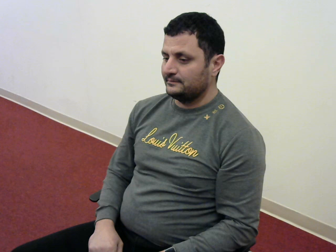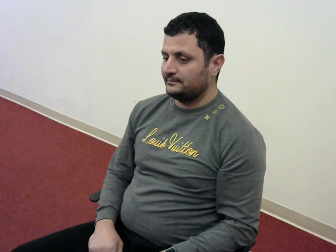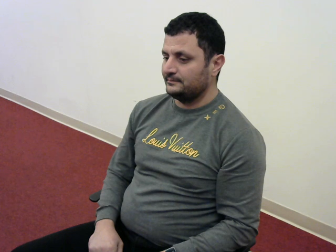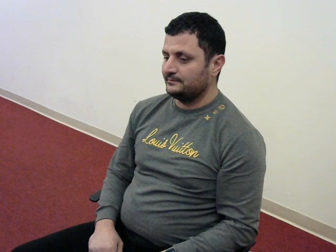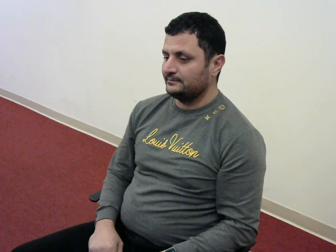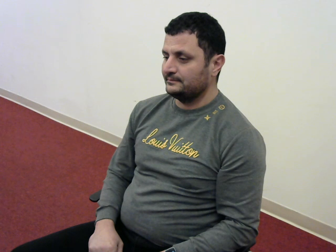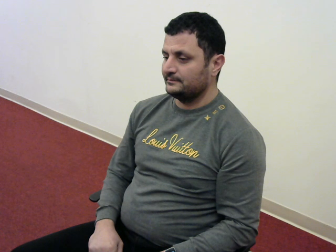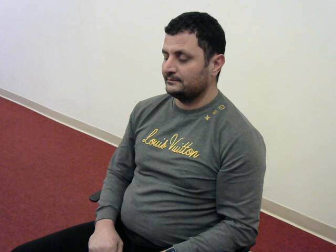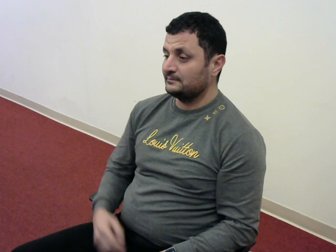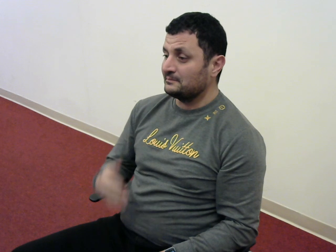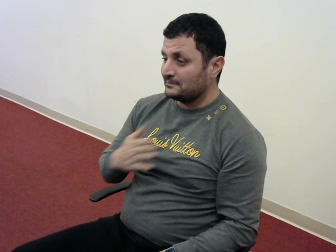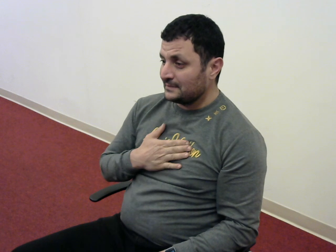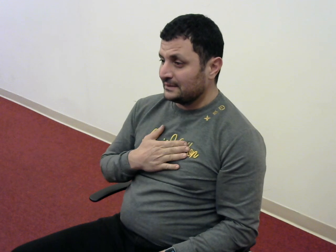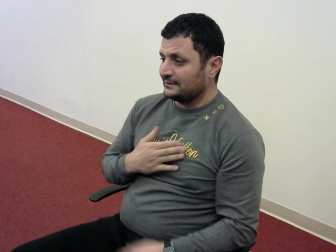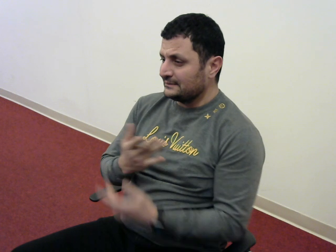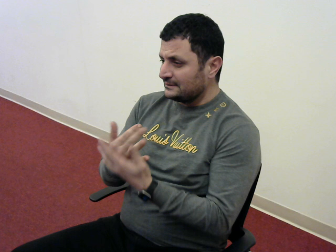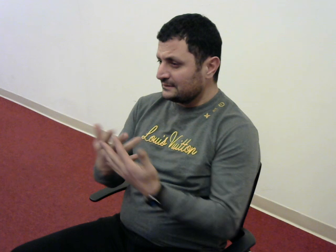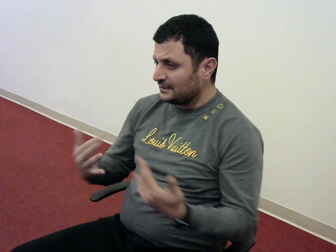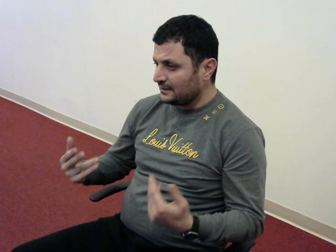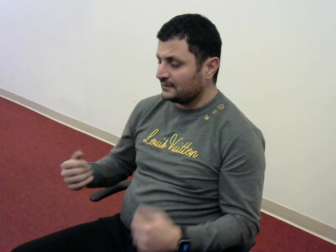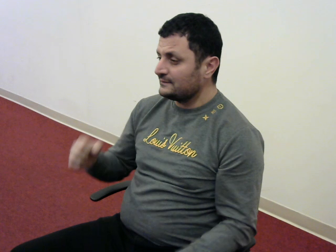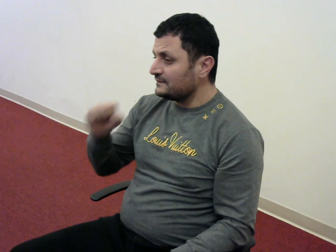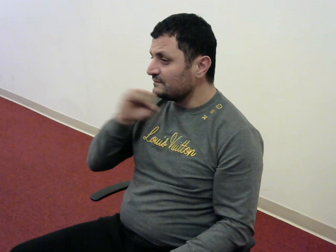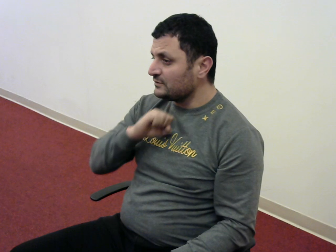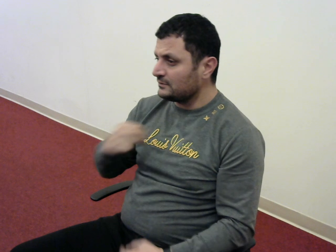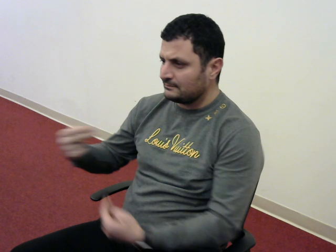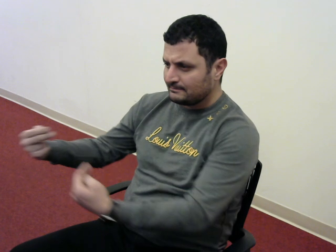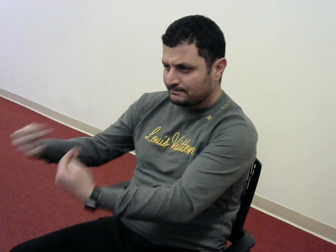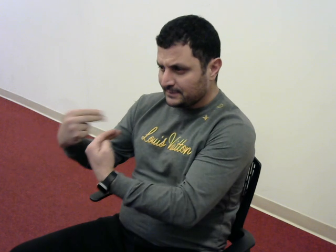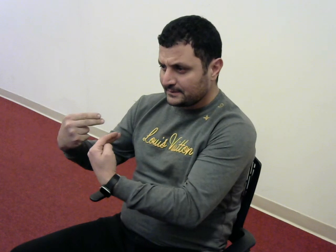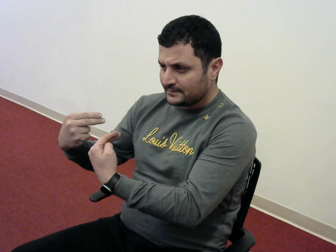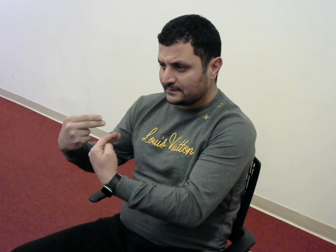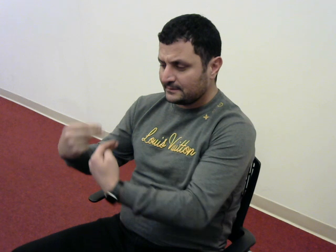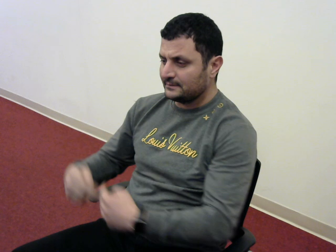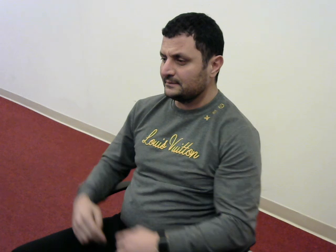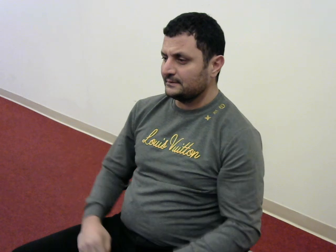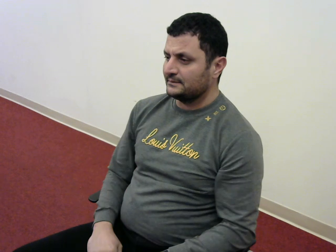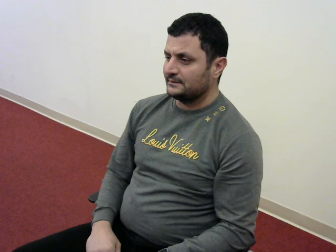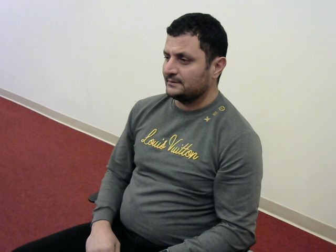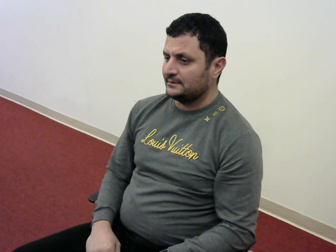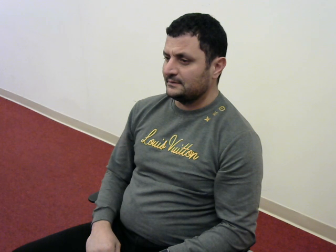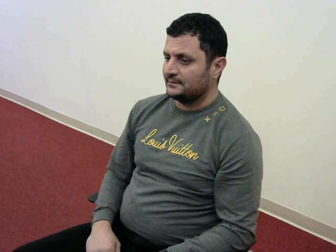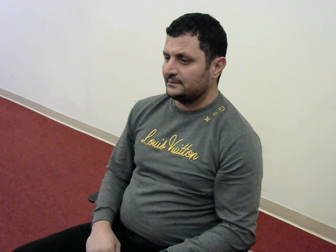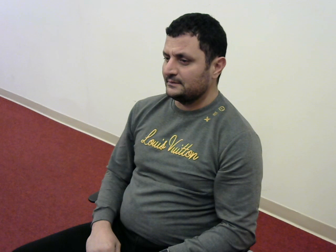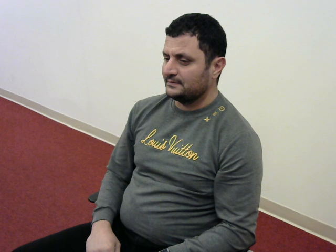Mənim əşyalarımı oğurlayıblar